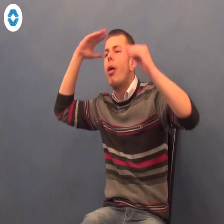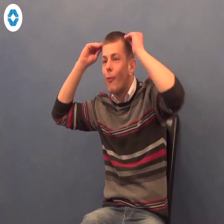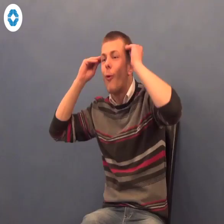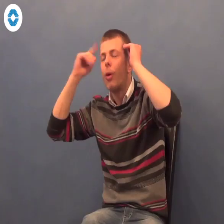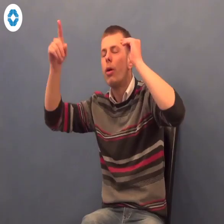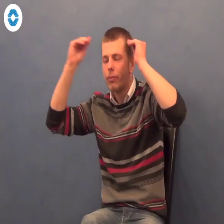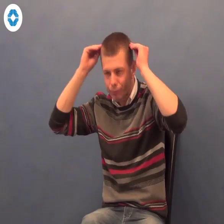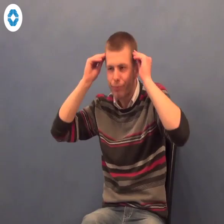To jego kapelusz.